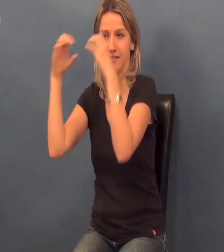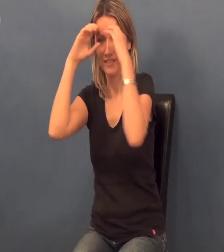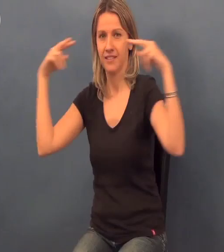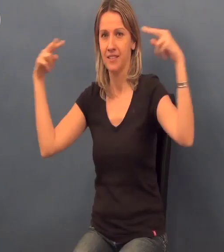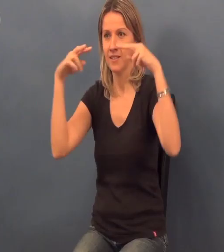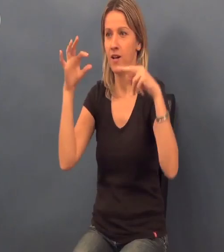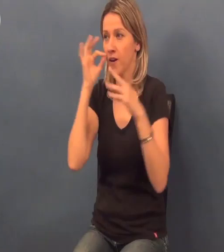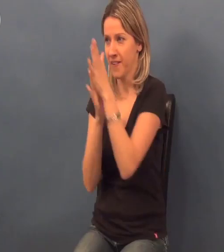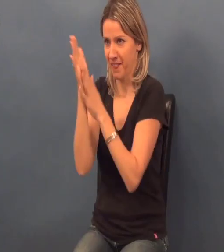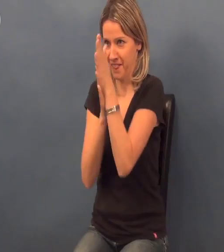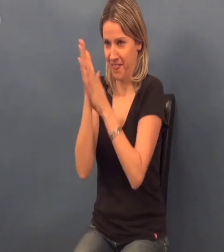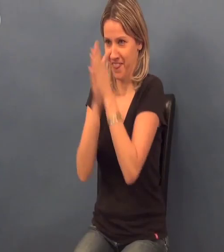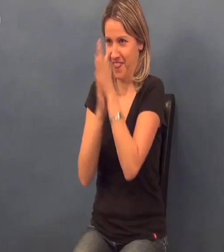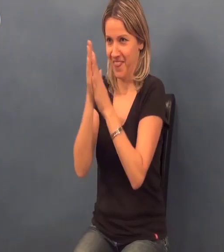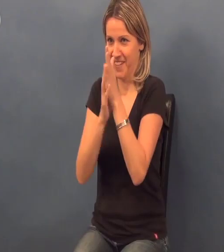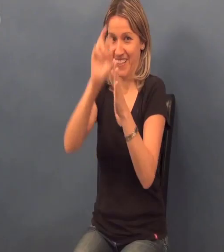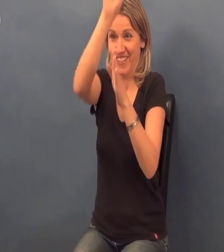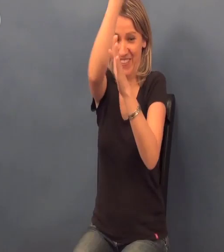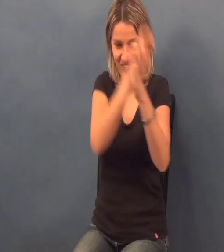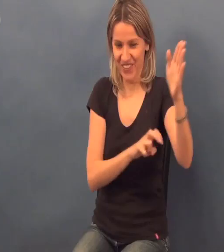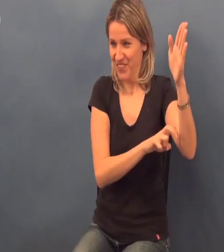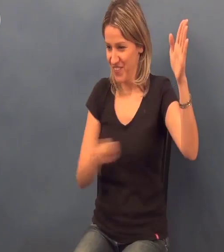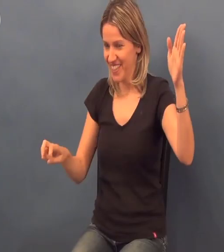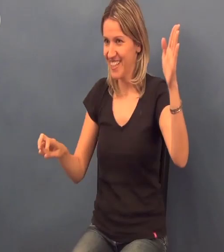Kot zaciera ręce, schodzi na dół i wchodzi do tego drugiego domu.